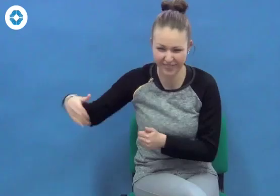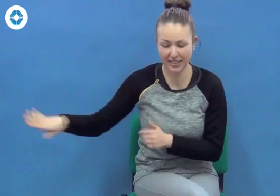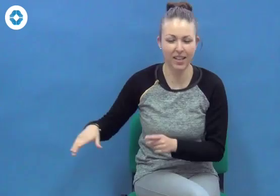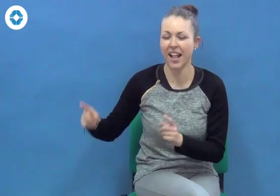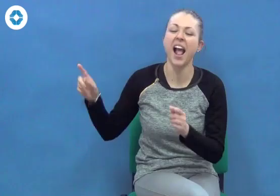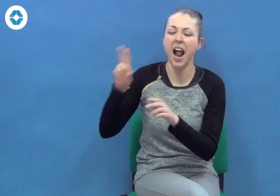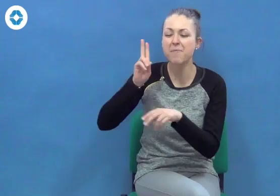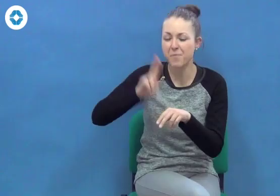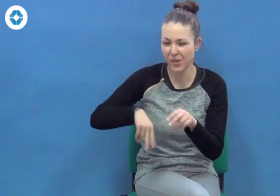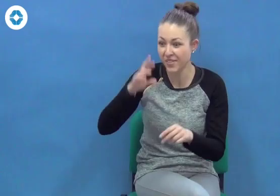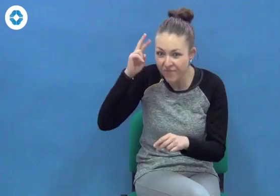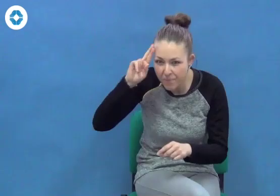Policjant zrozumiał, co zrobili.